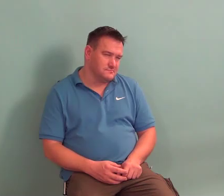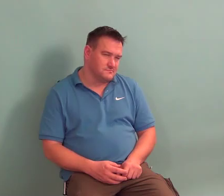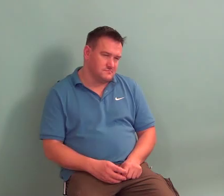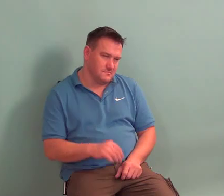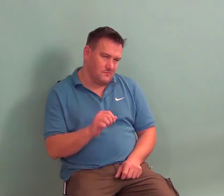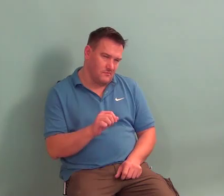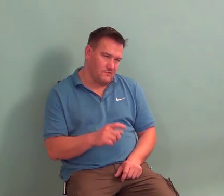Tak.